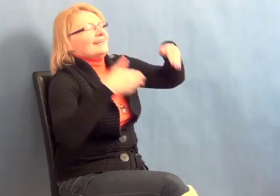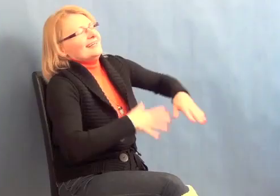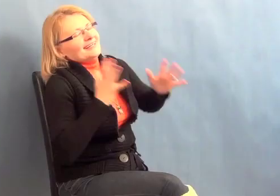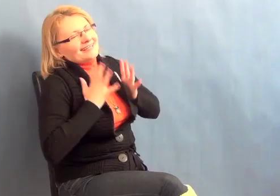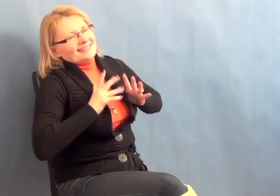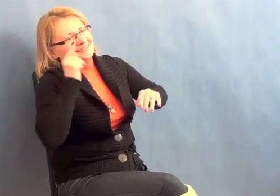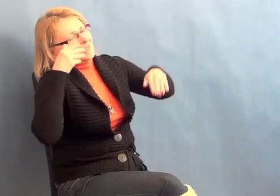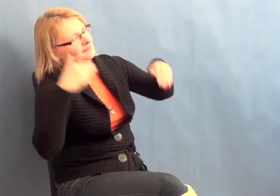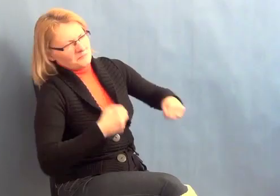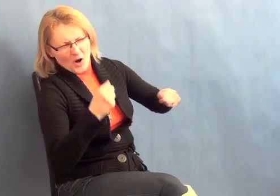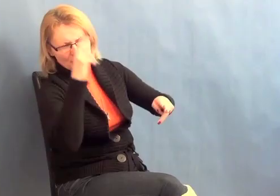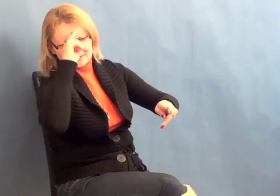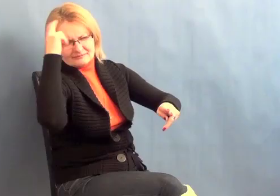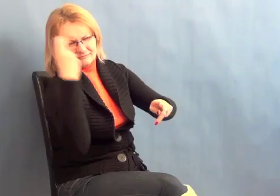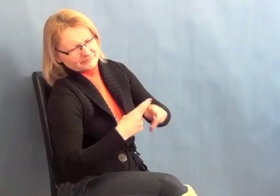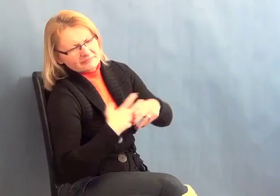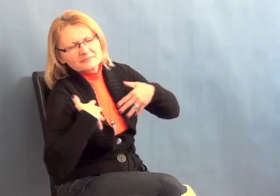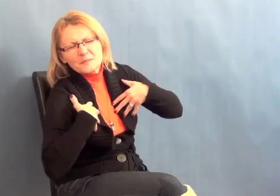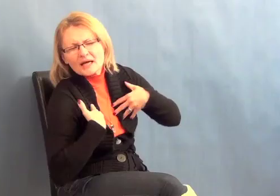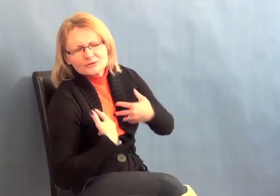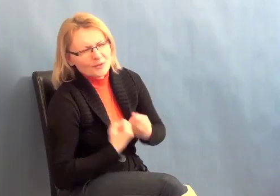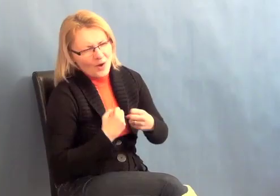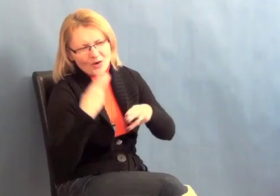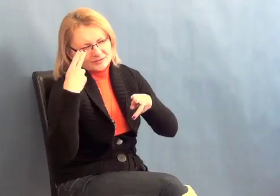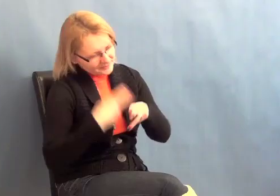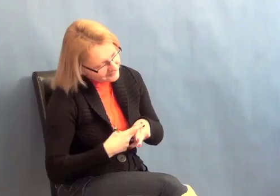Mocno zasypia, bo jest bardzo zmęczony.